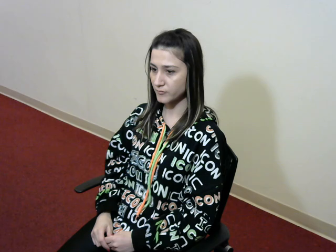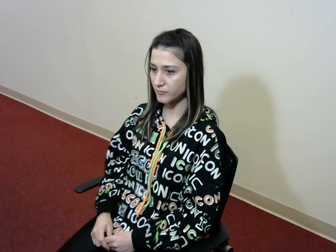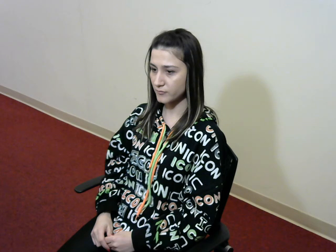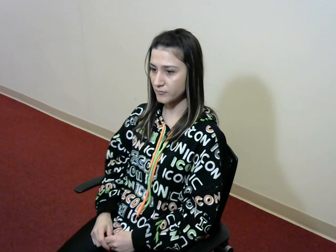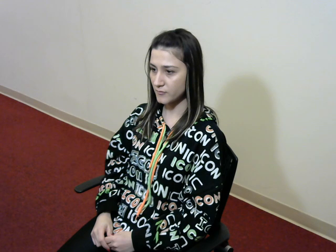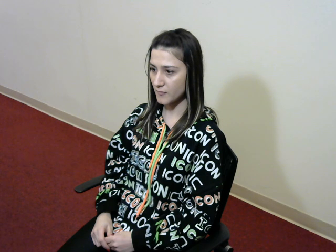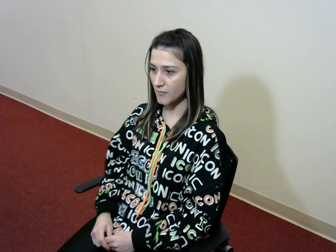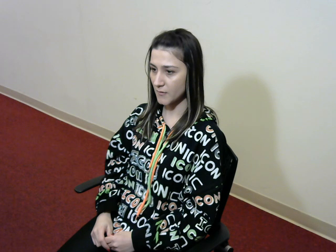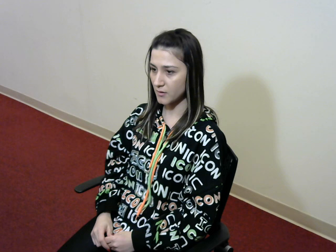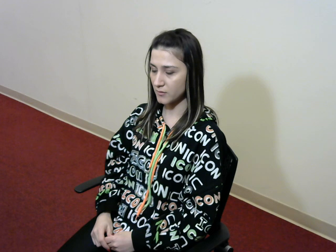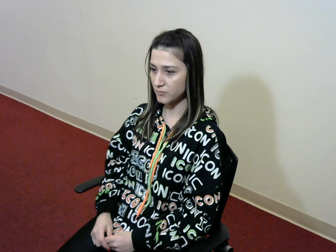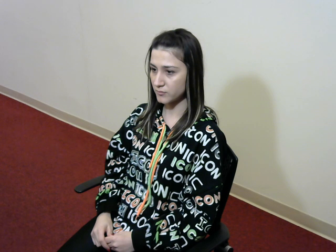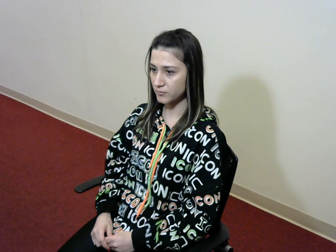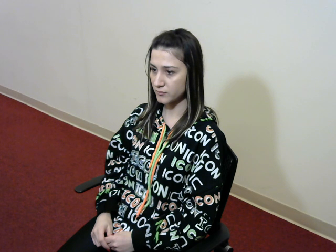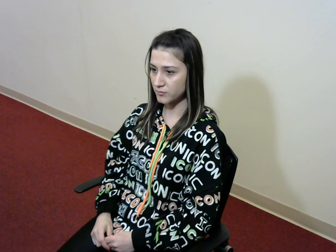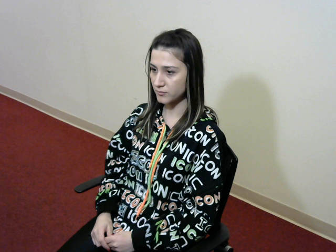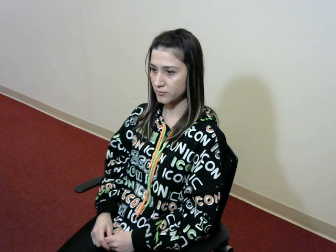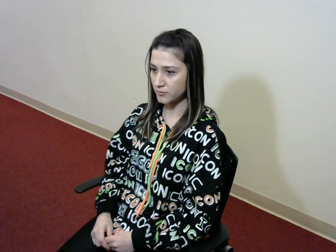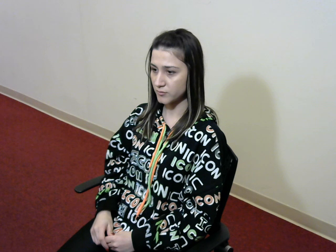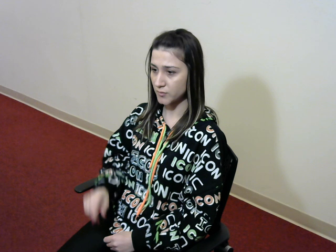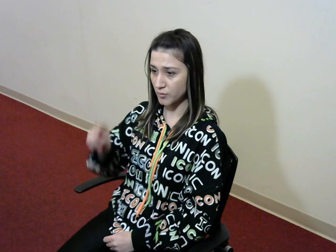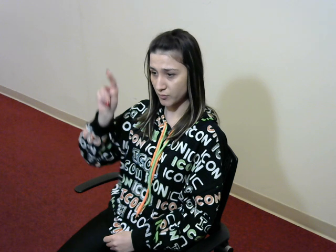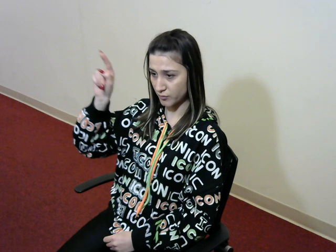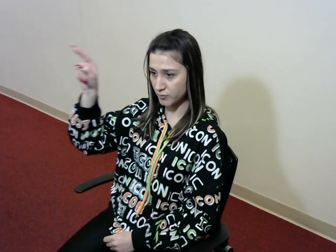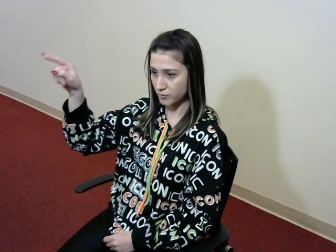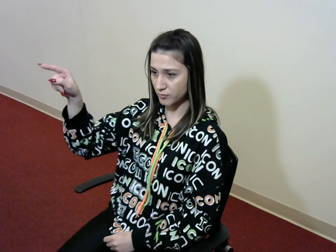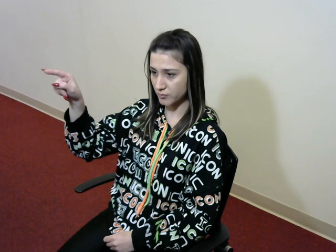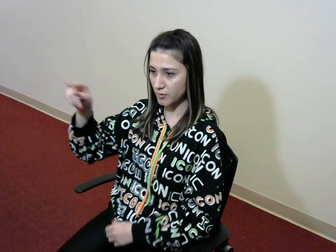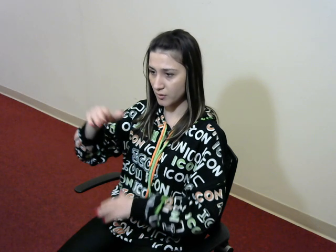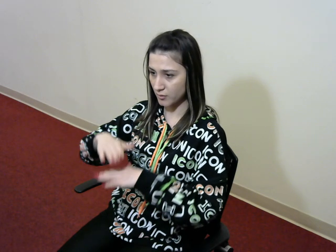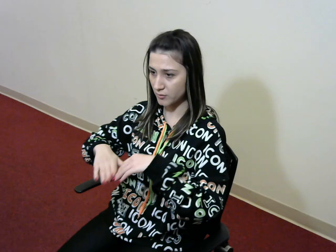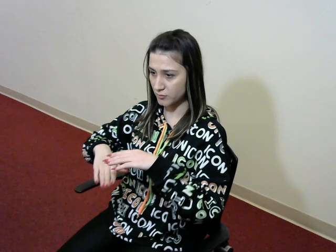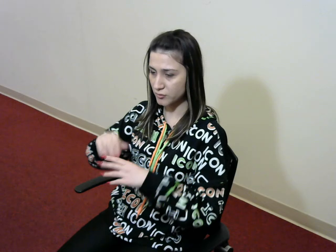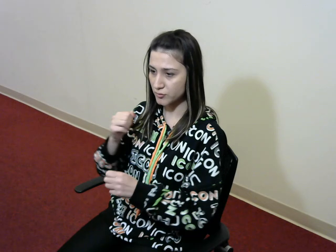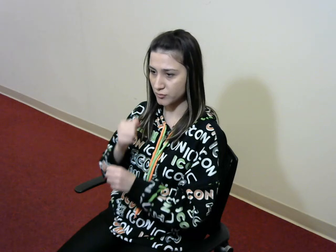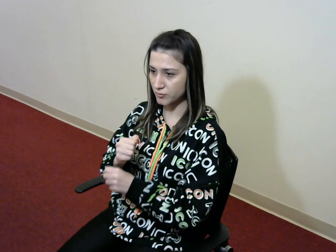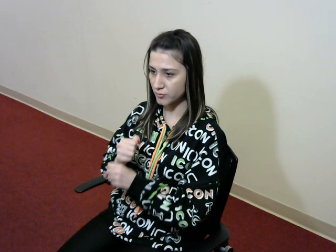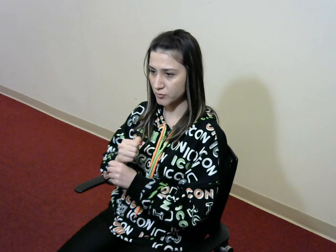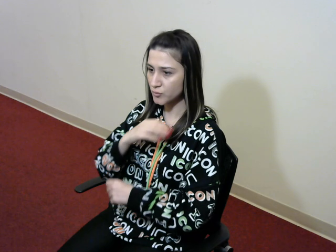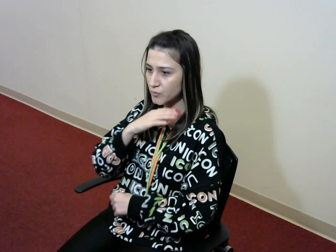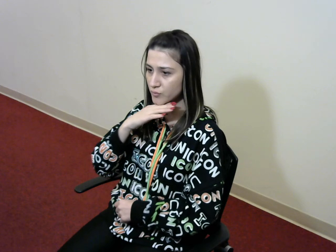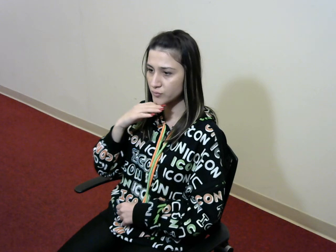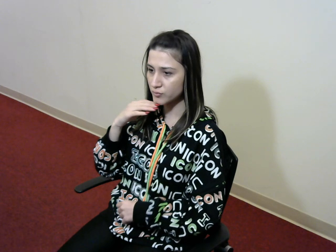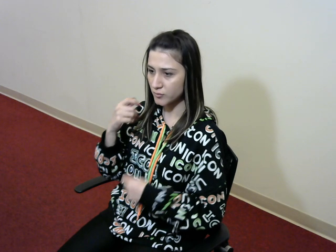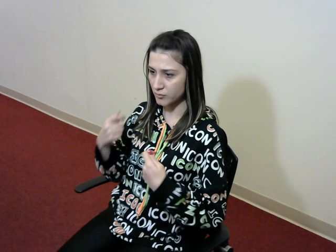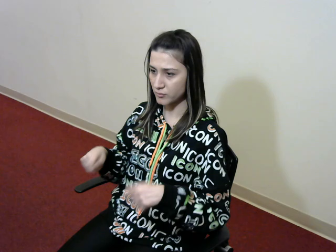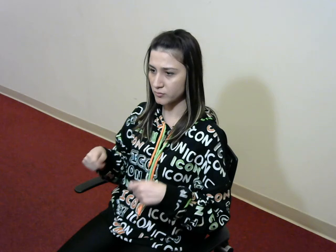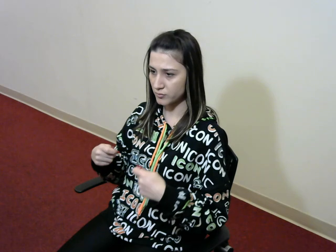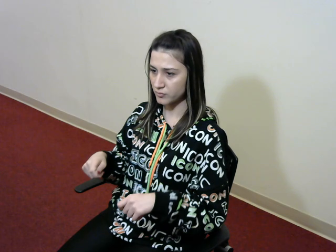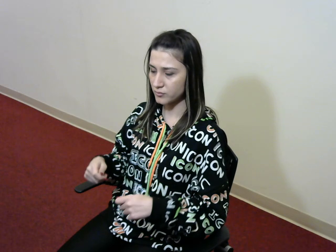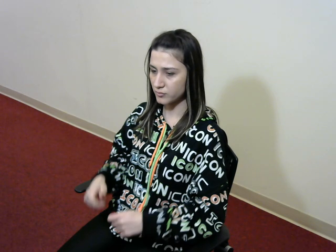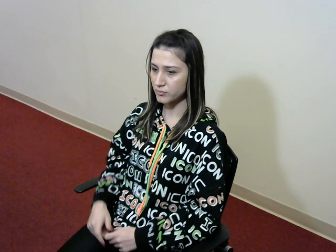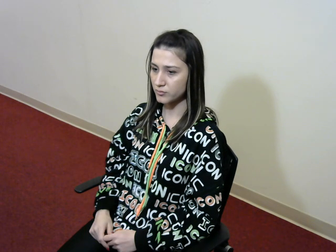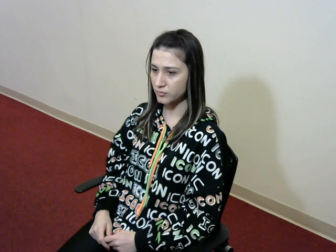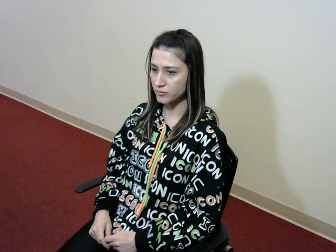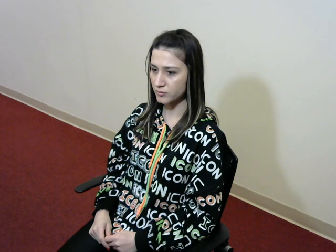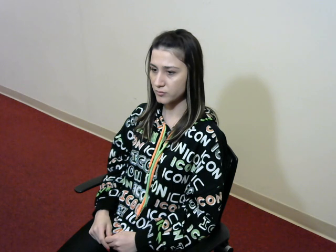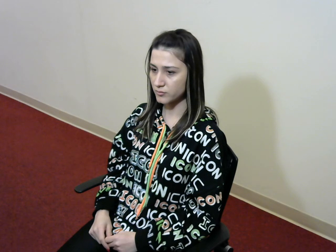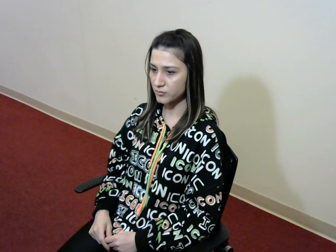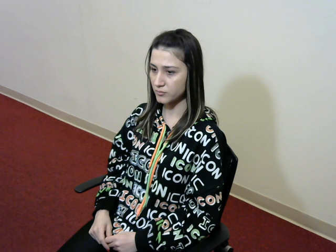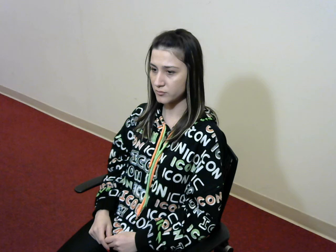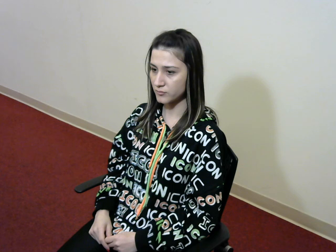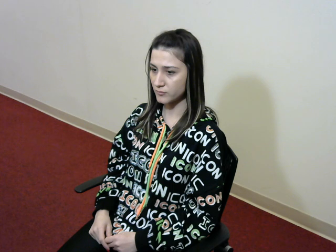Onun əl işləri çox satılır